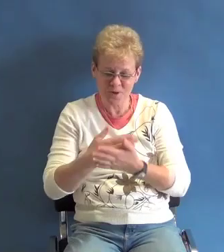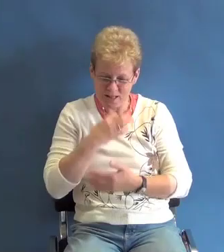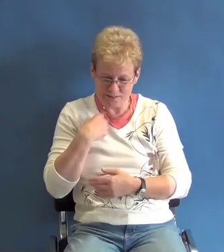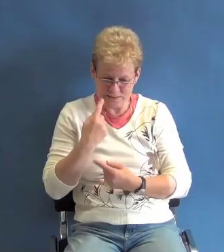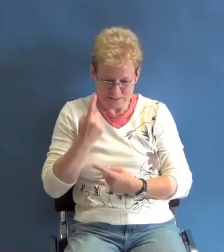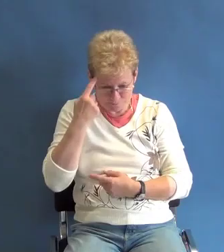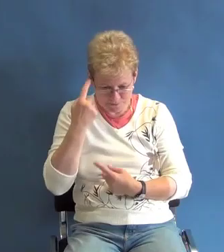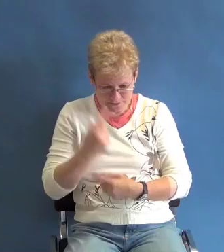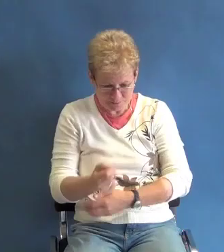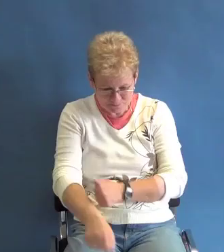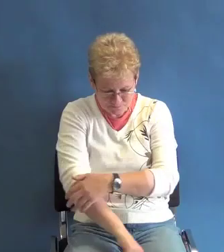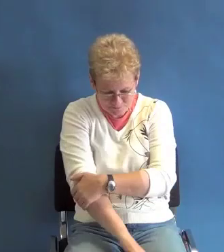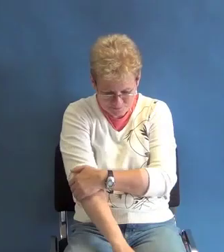Po co mamy rozmawiać, lepiej samemu pomyśleć.